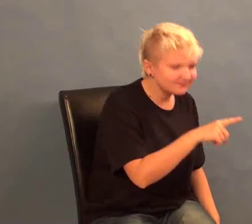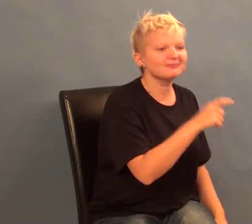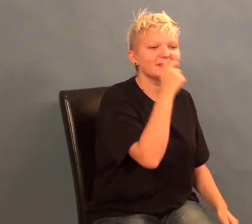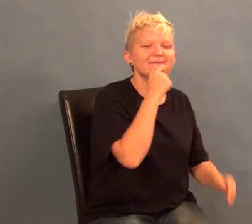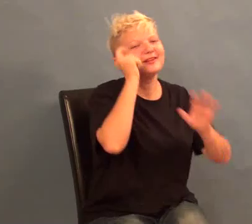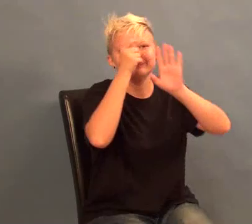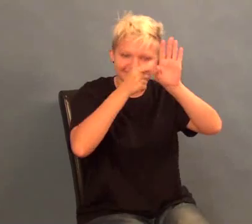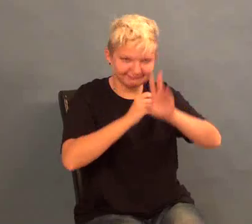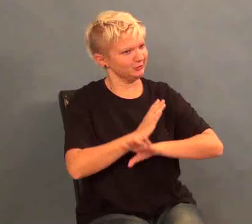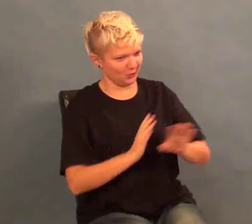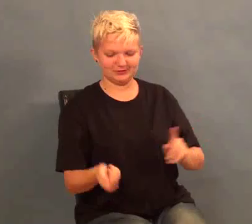Charlie Chaplin kończy montować.